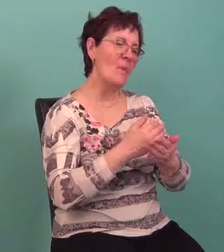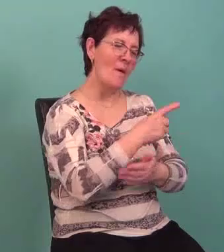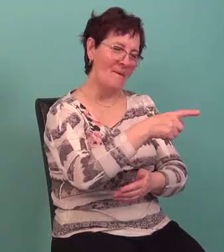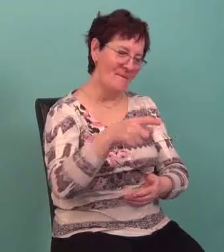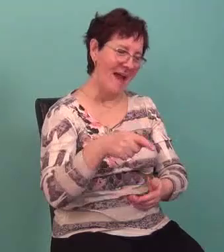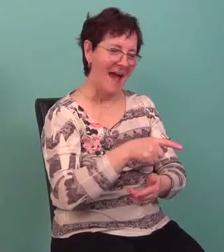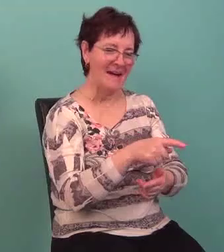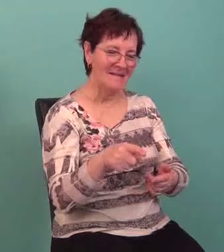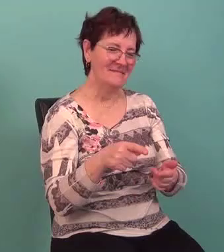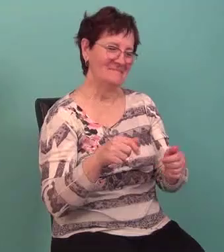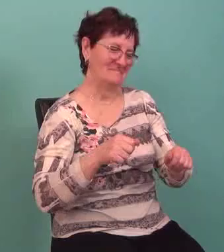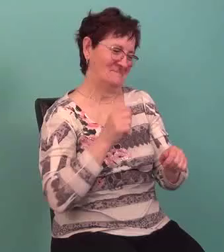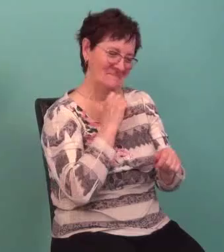Tam gdzie jest motor, to są stare rzeczy.